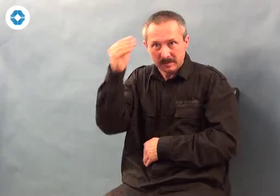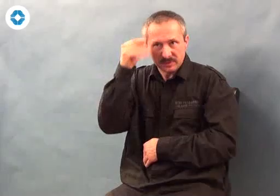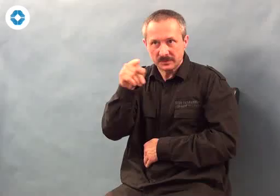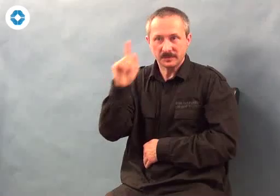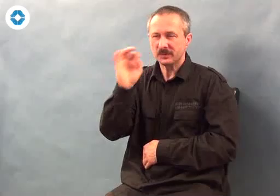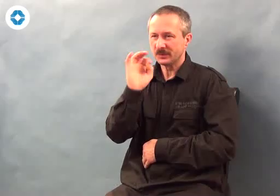Dobrze.